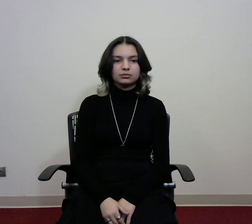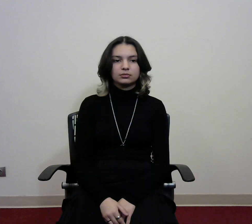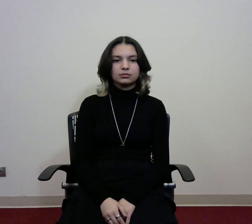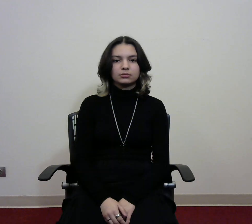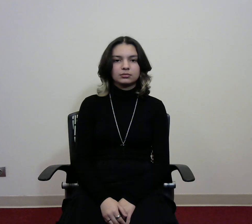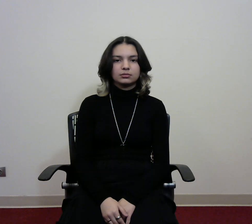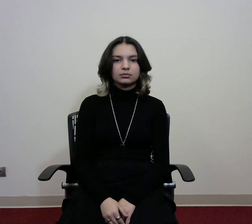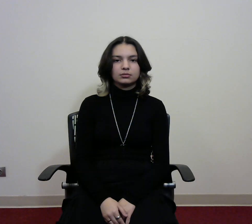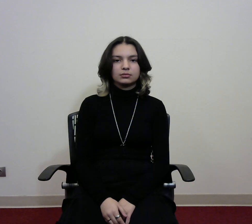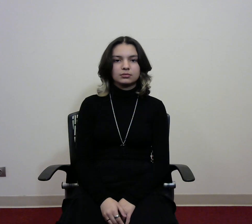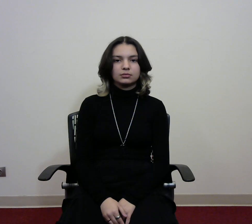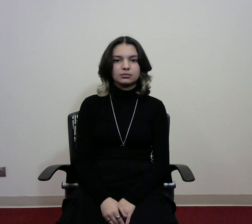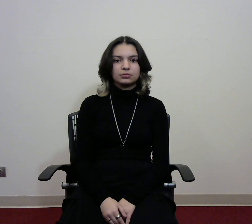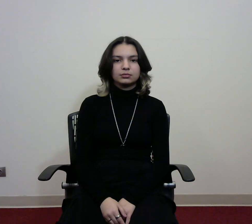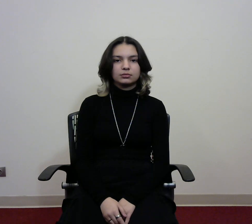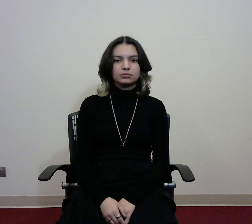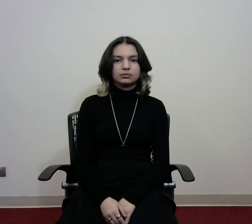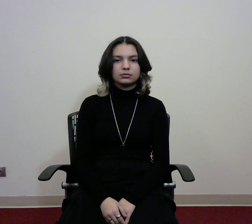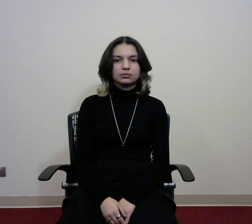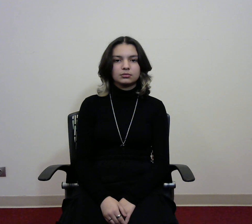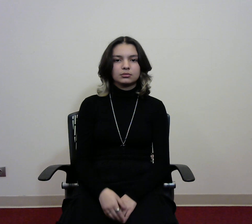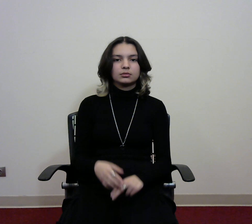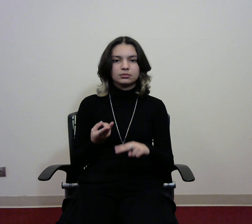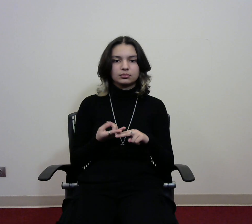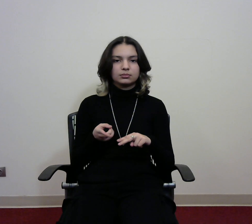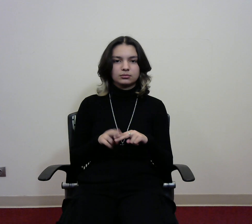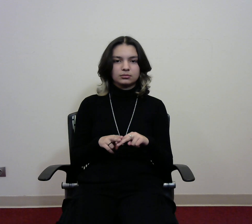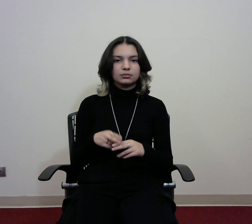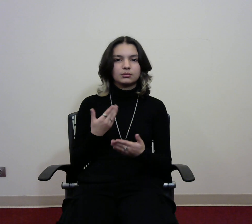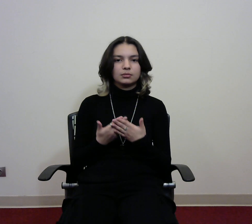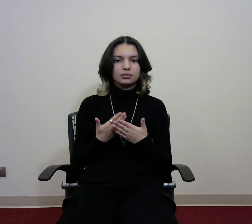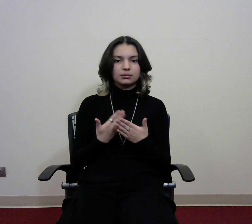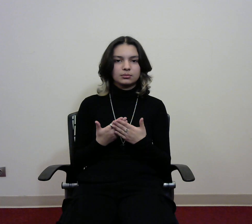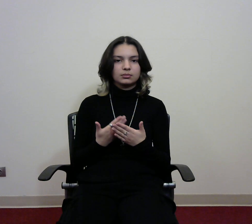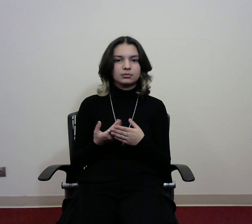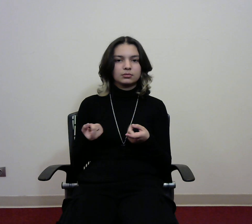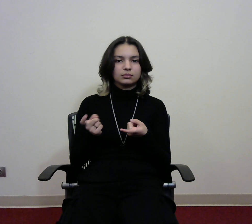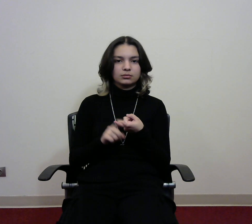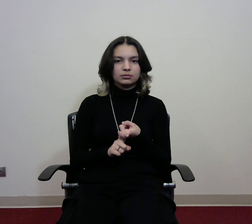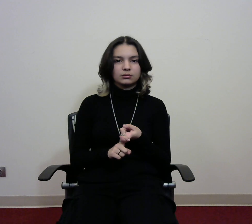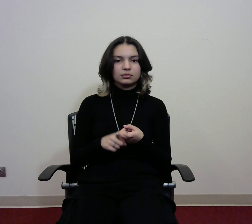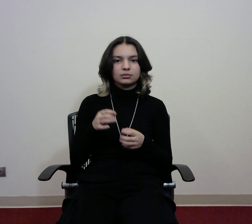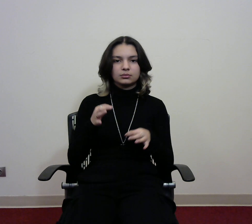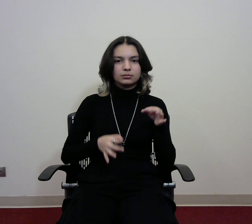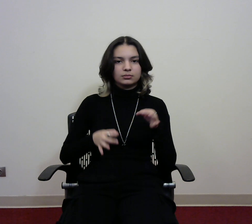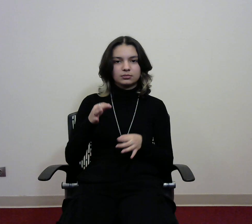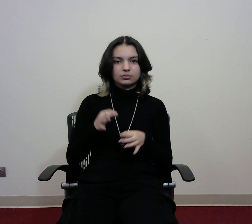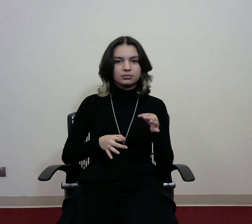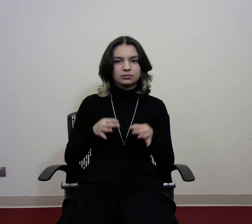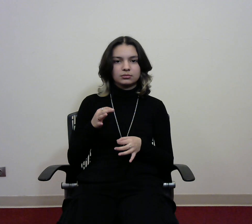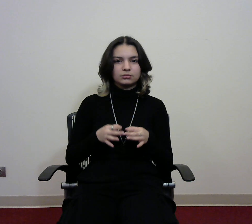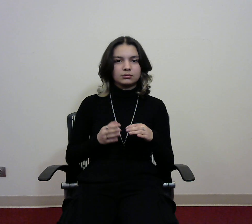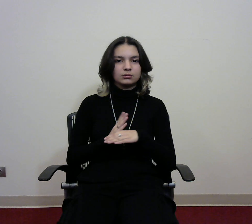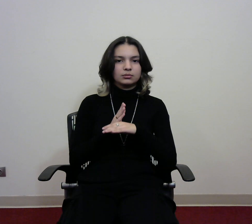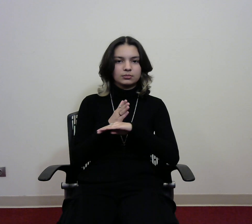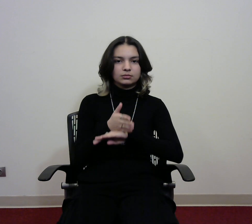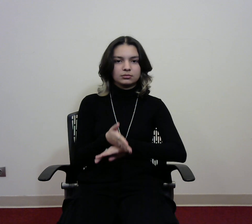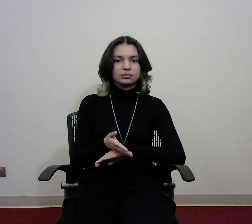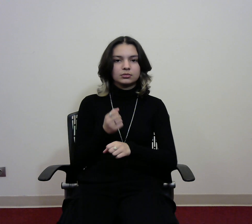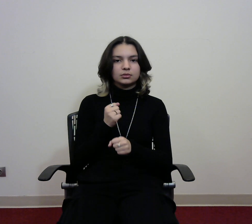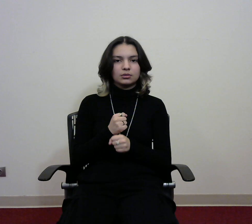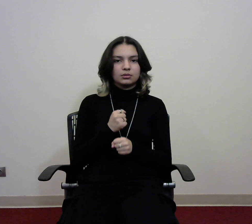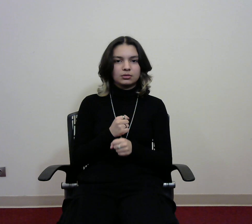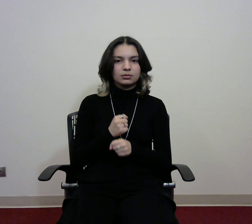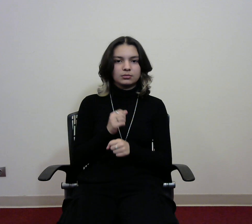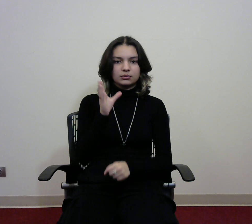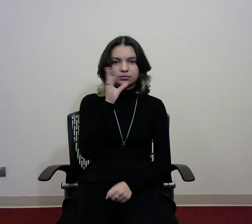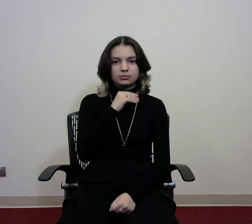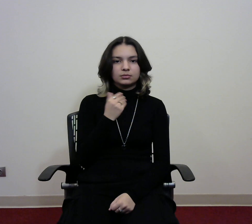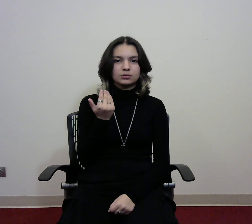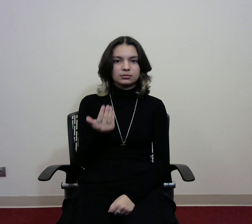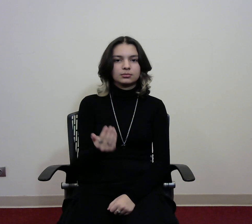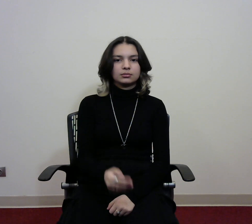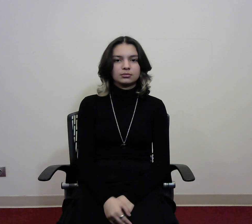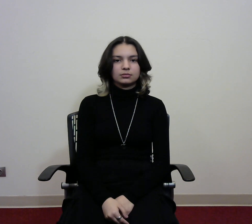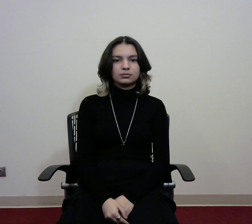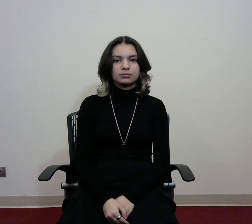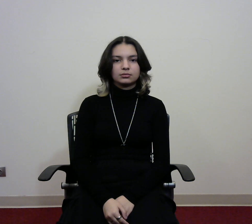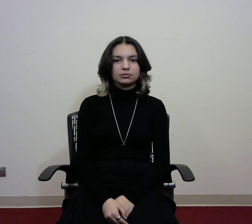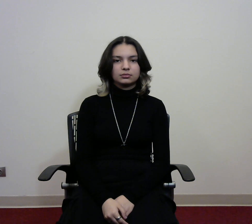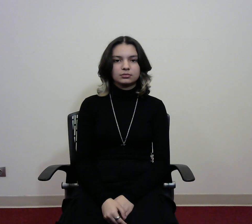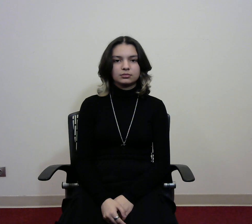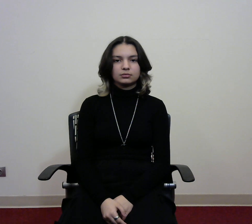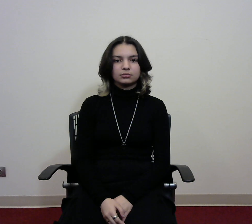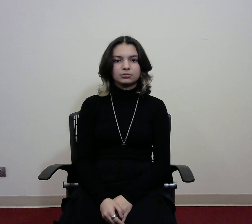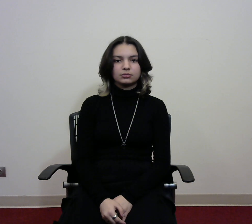Bu məsələ ilə bağlı məhkəməyə müraciət edə bilərsiniz